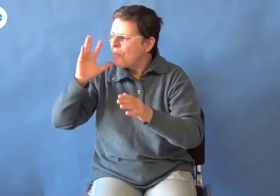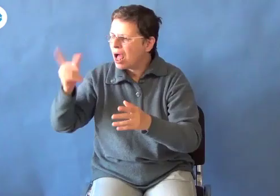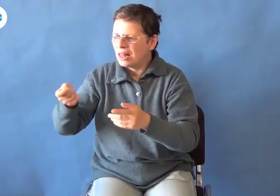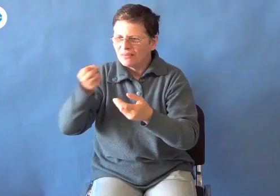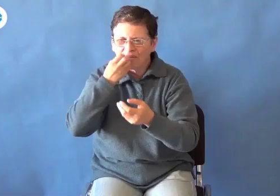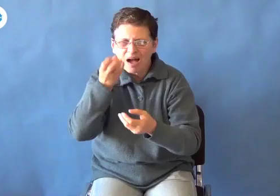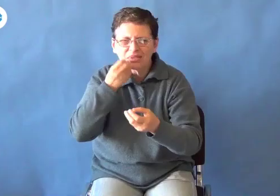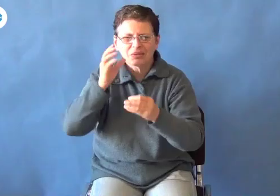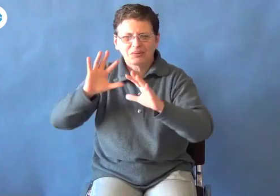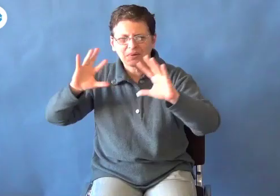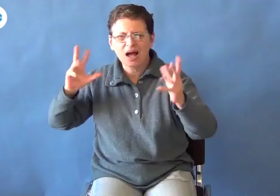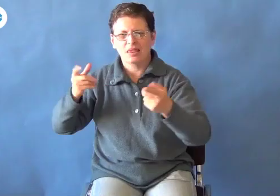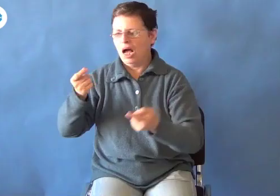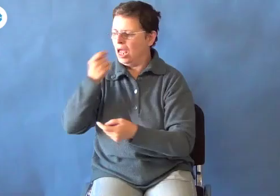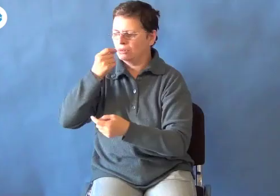...są ładne kwiaty.